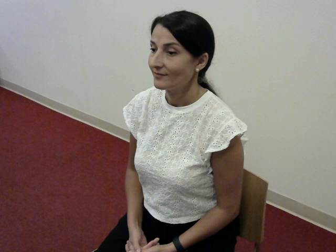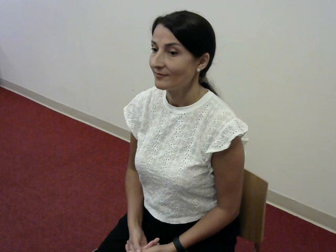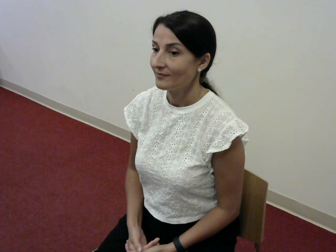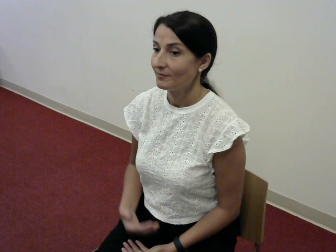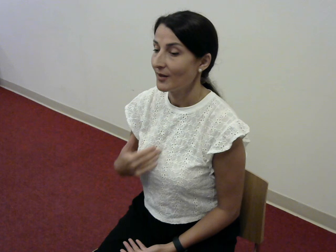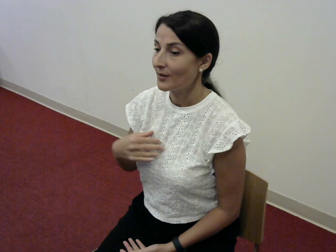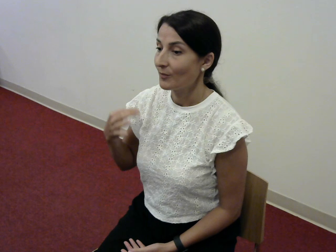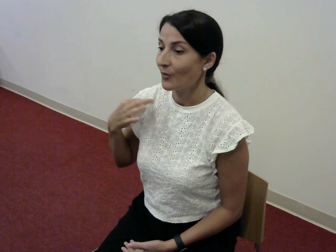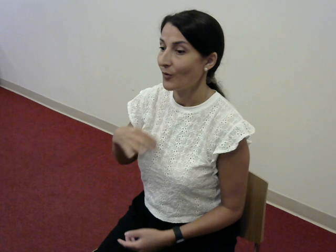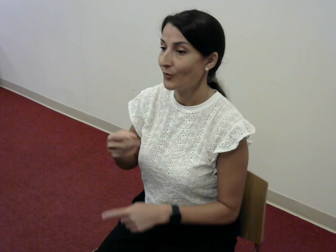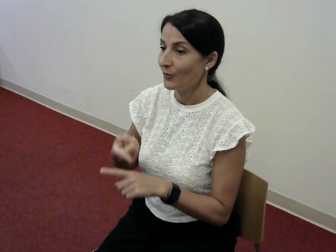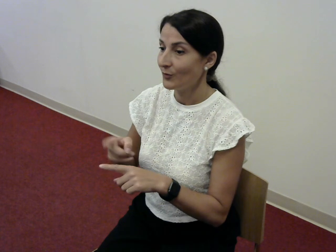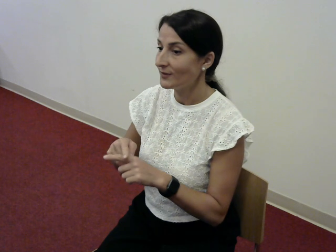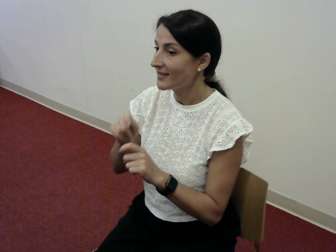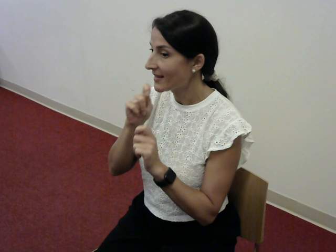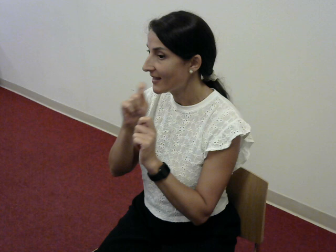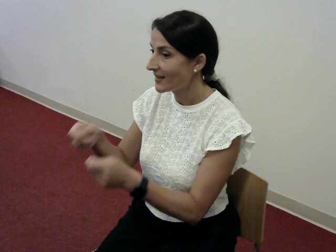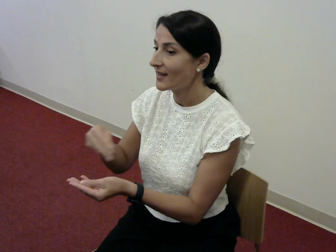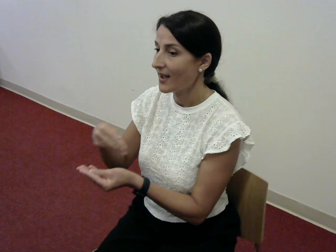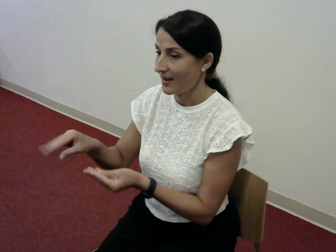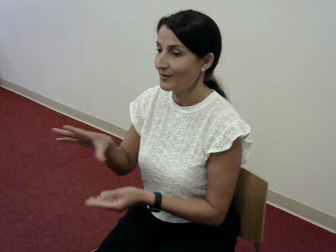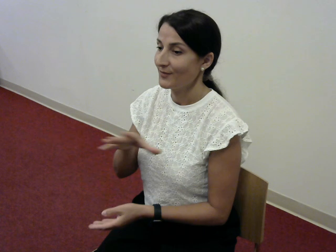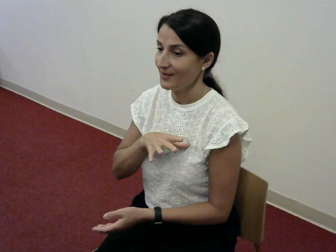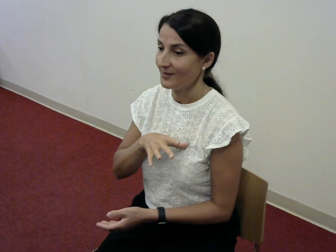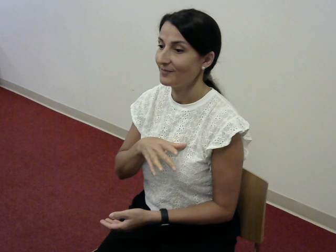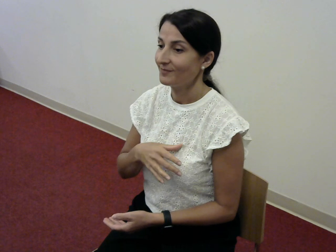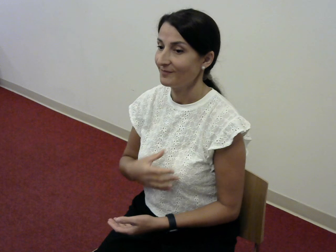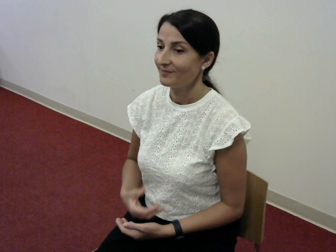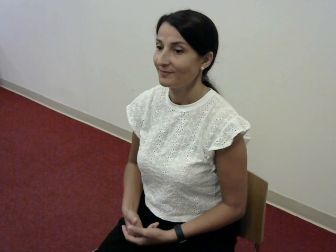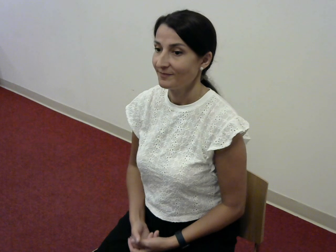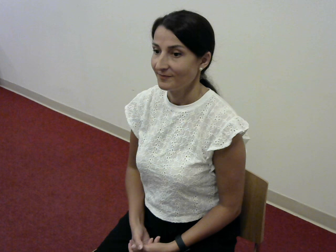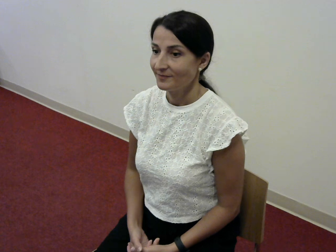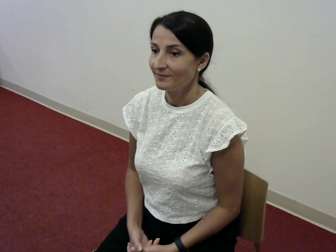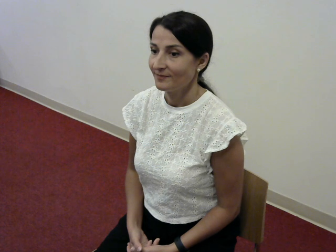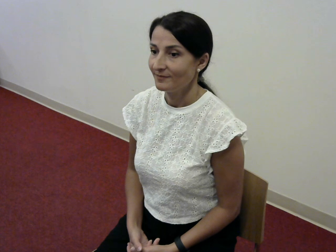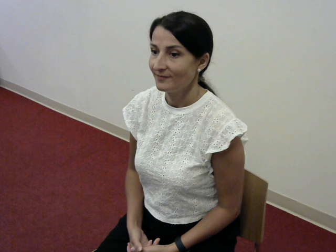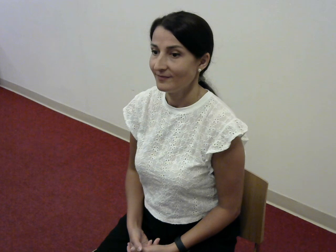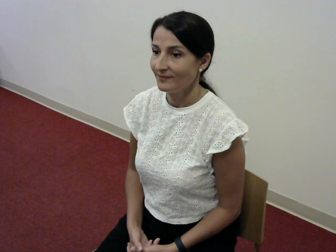Mən oğlum üçün hədiyyə almışam